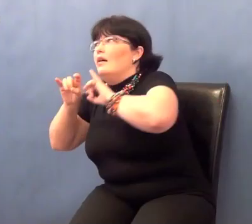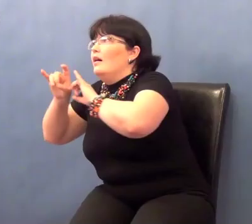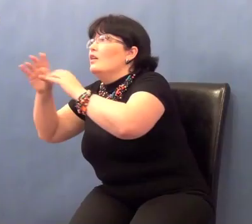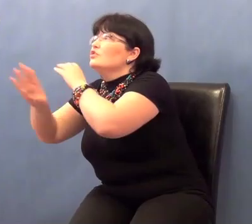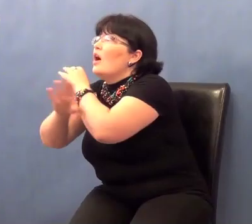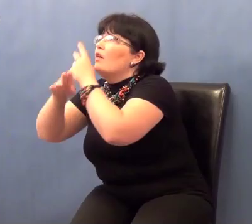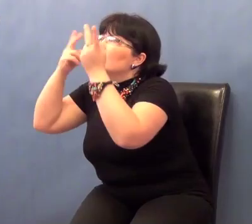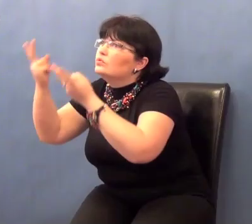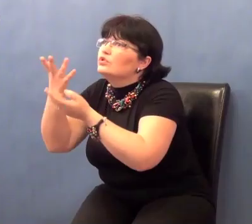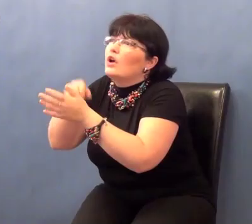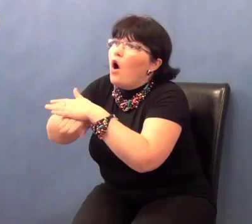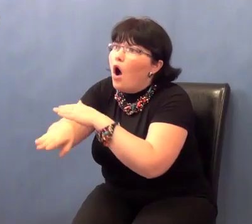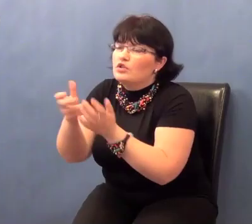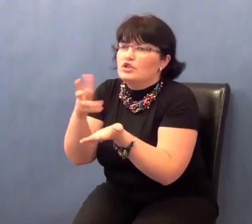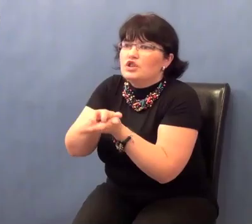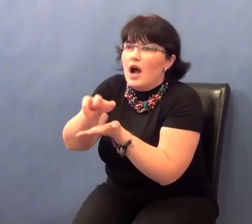Zaczął szukać między drzewami gdzie schowała się żaba.